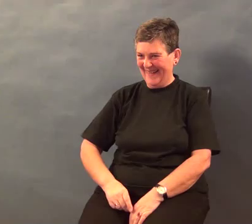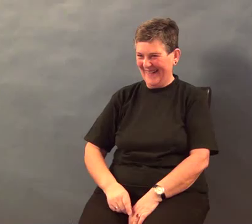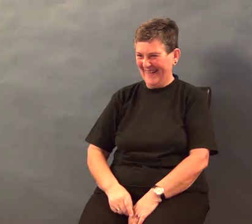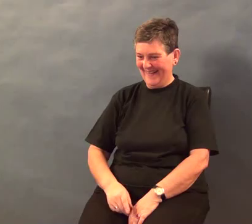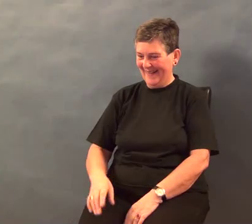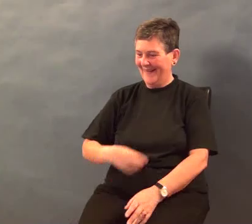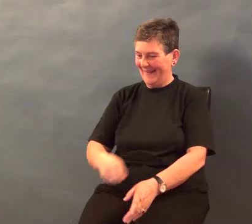To mam pokazywać?